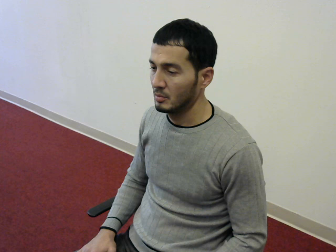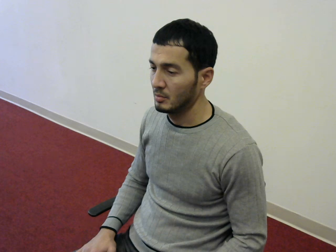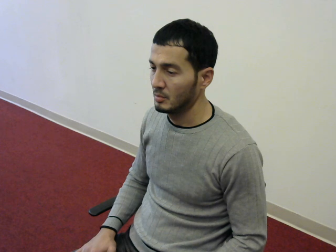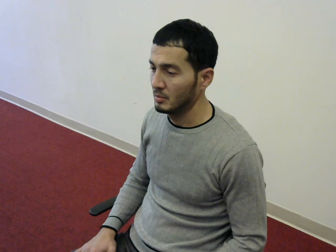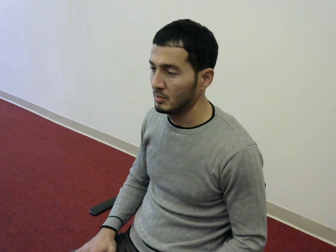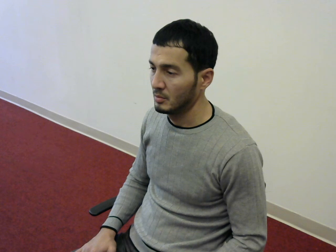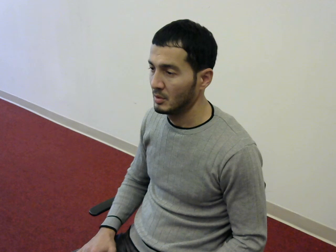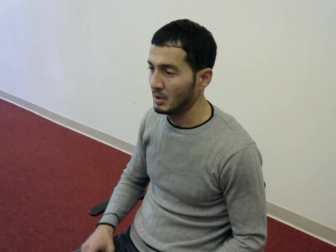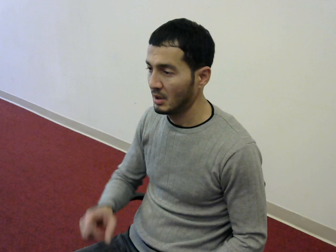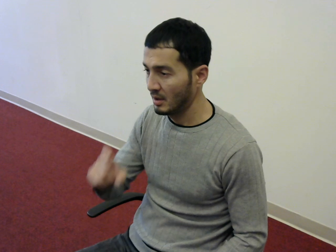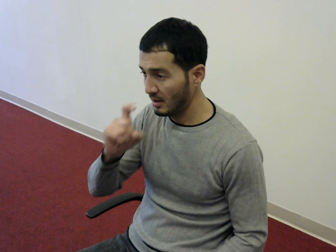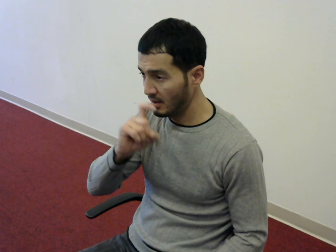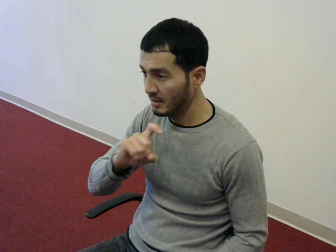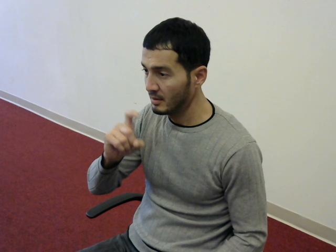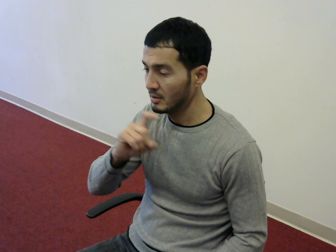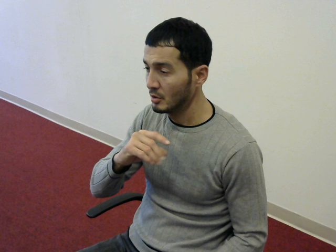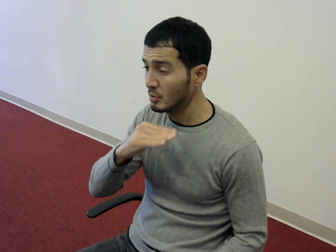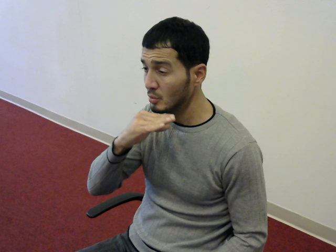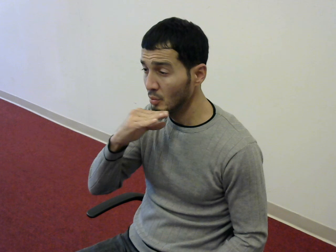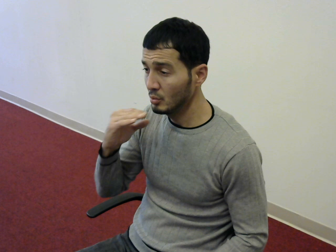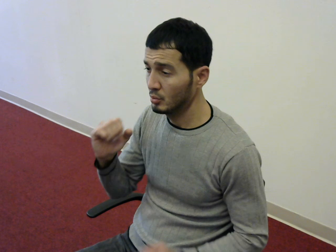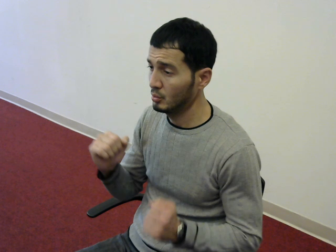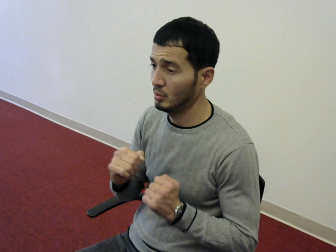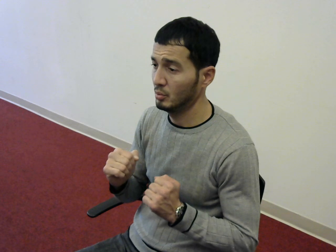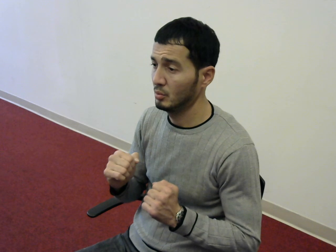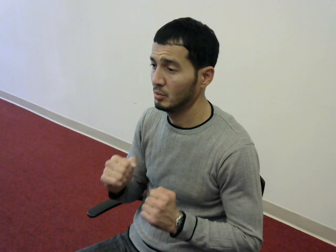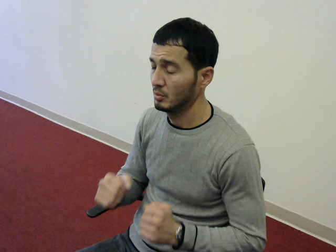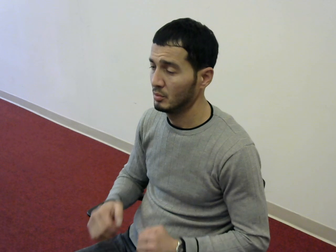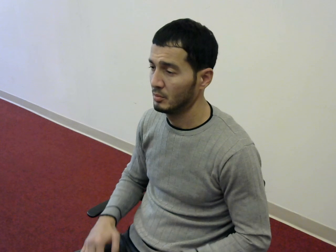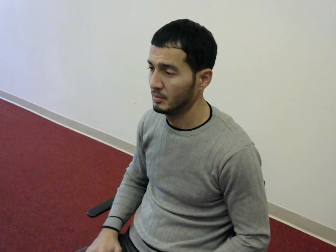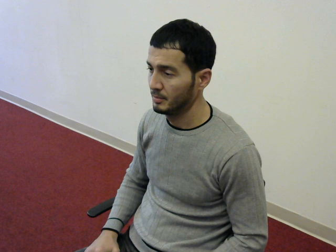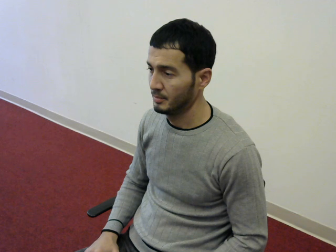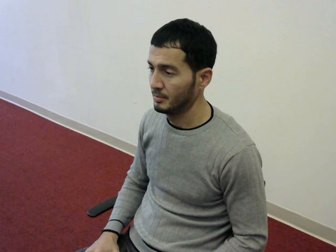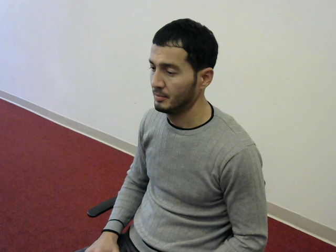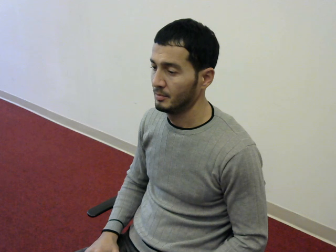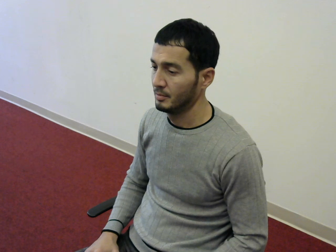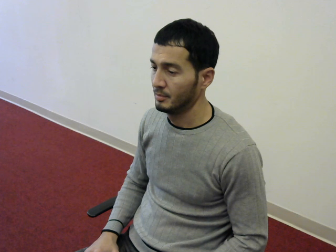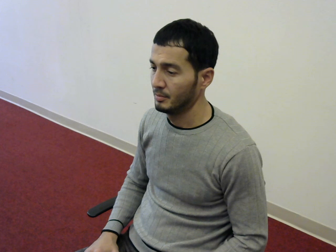Dondurma çox soyuqdur